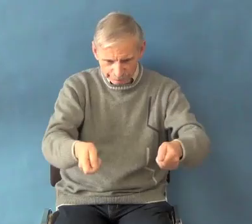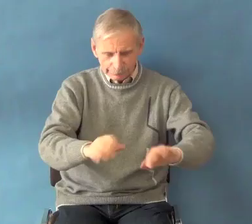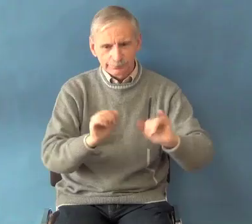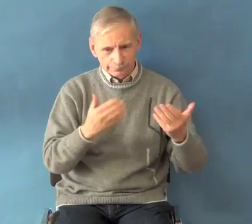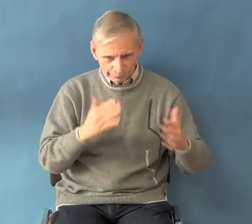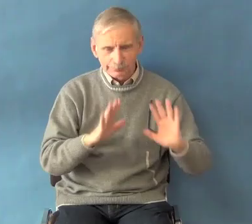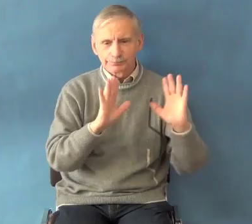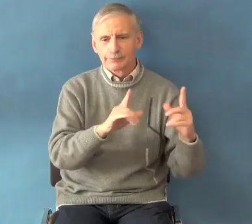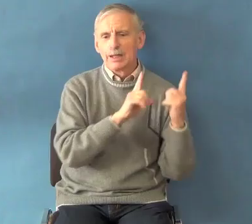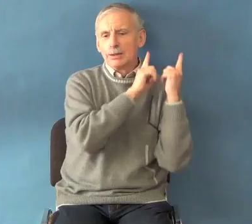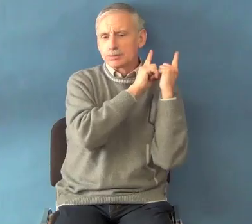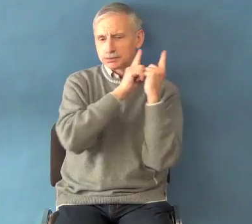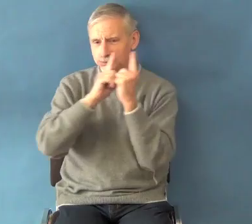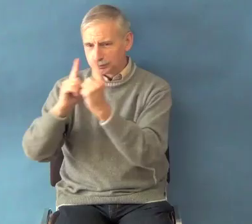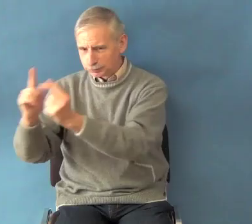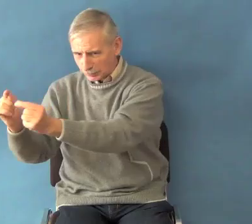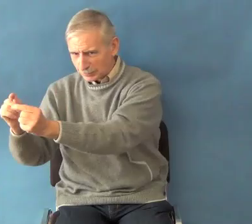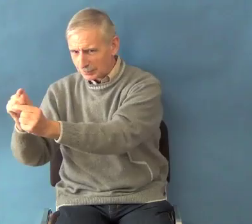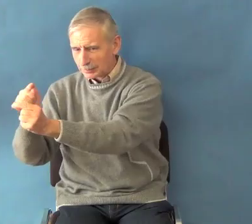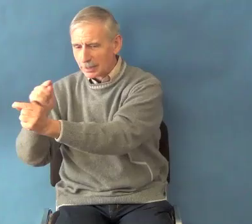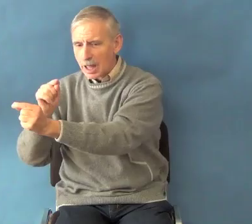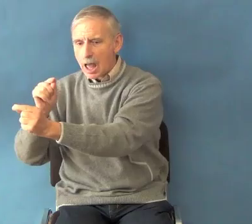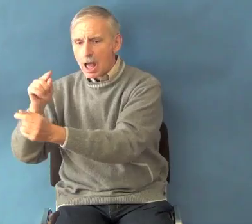Chłopiec dziękuje, oni odchodzą.